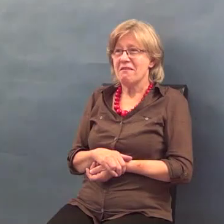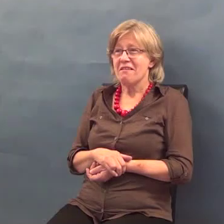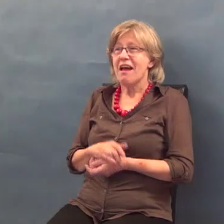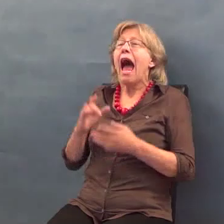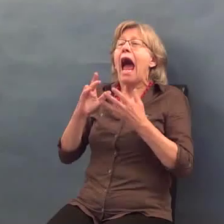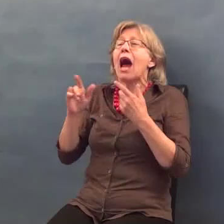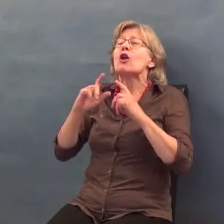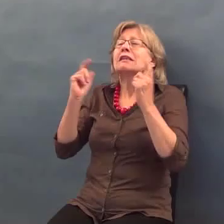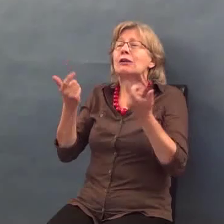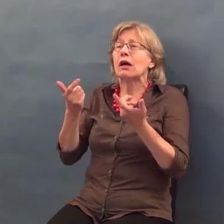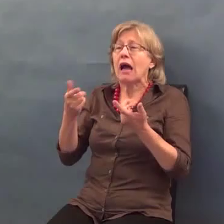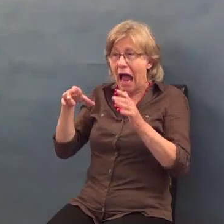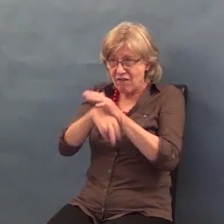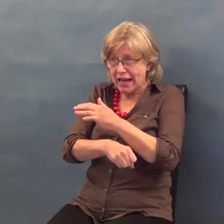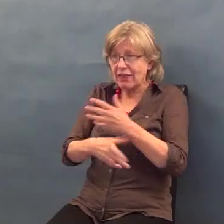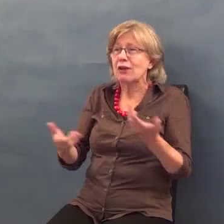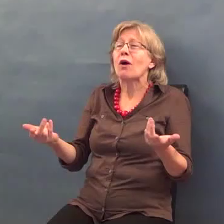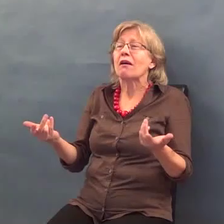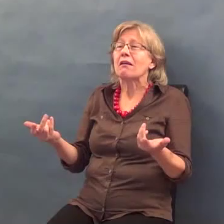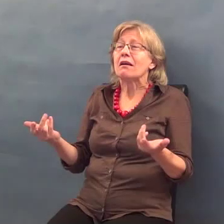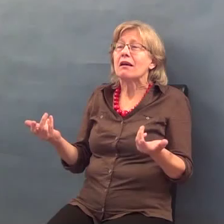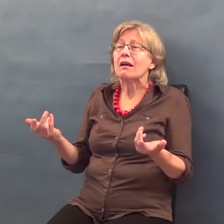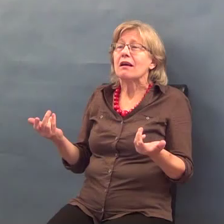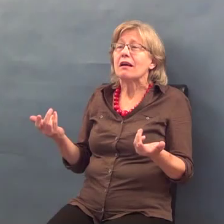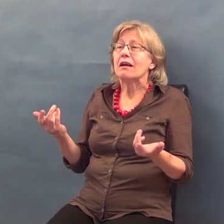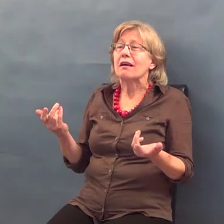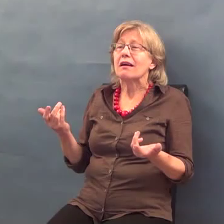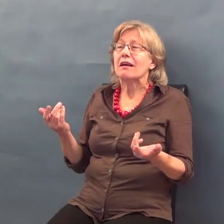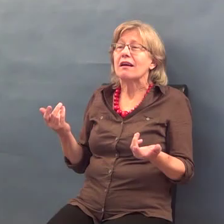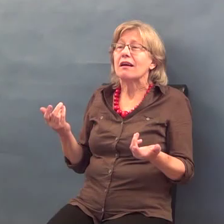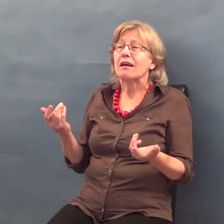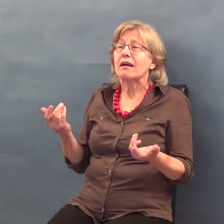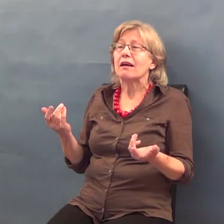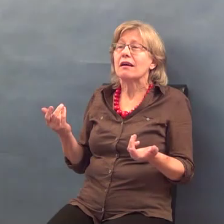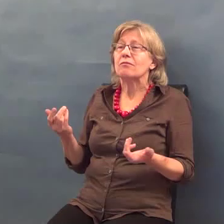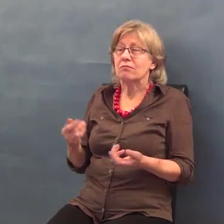Ale co się stało? Awaria?